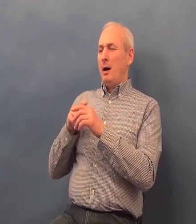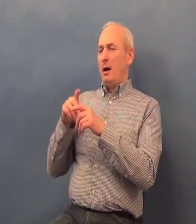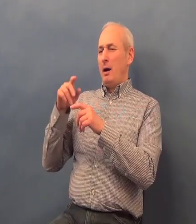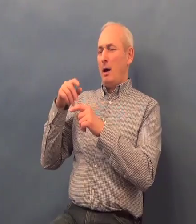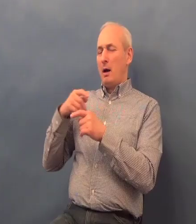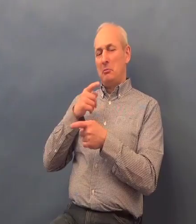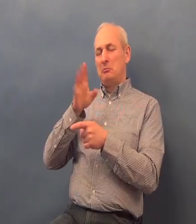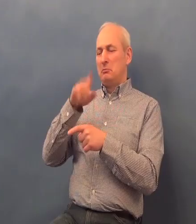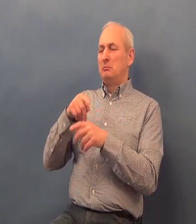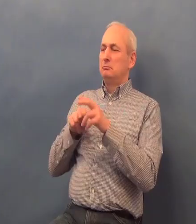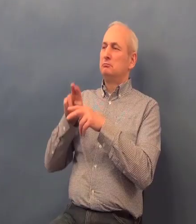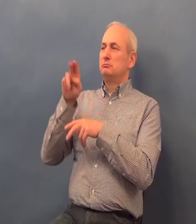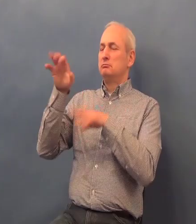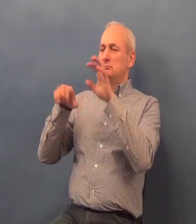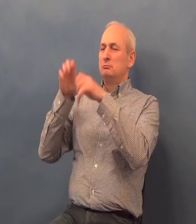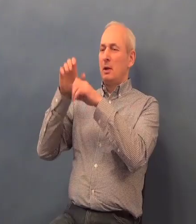Mężczyzna widzi to, ale macha ręką i wchodzi po drabinie na górę.